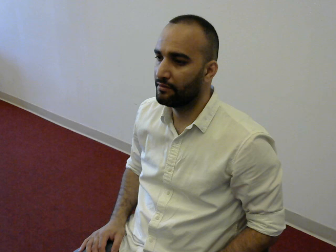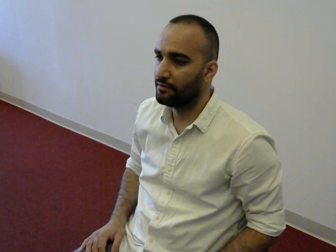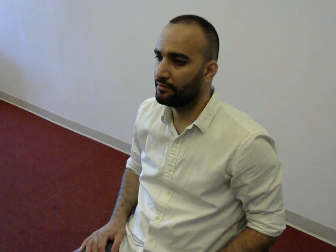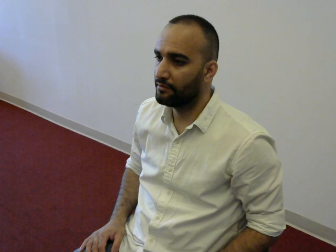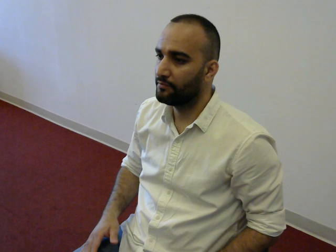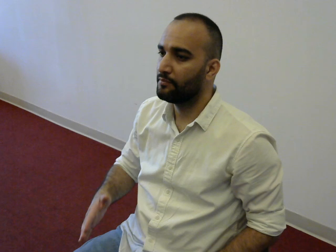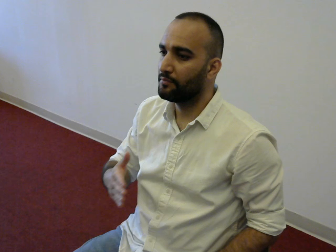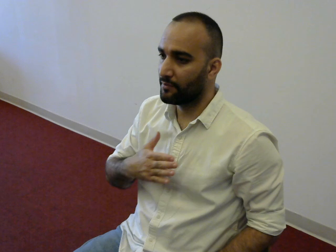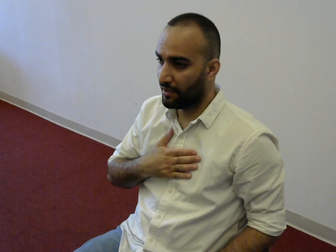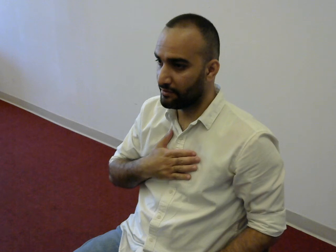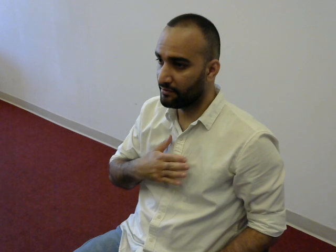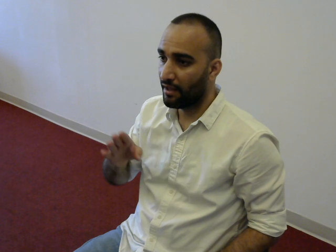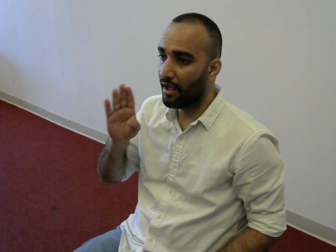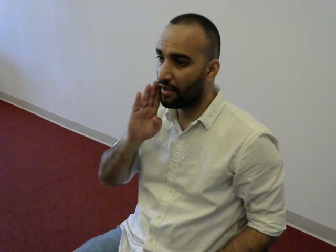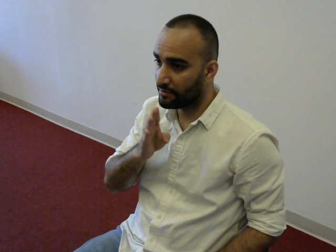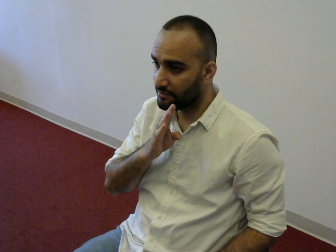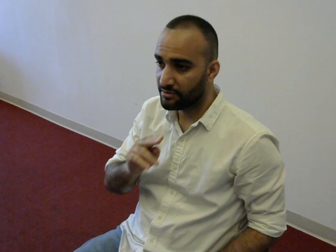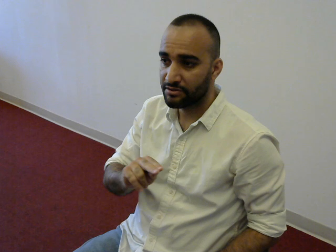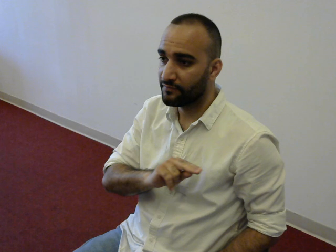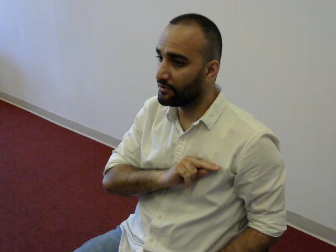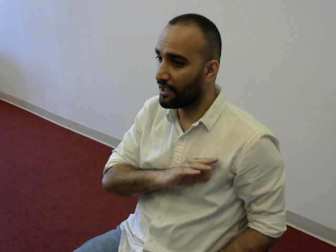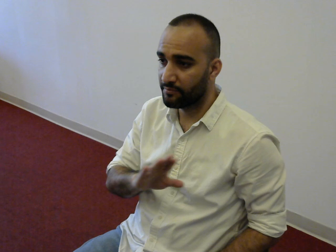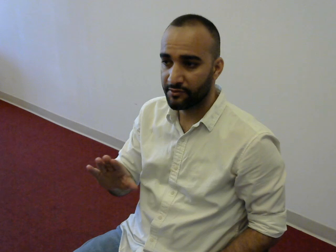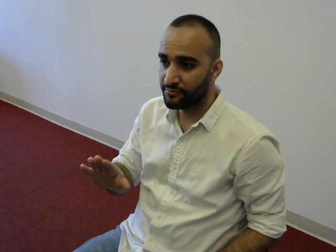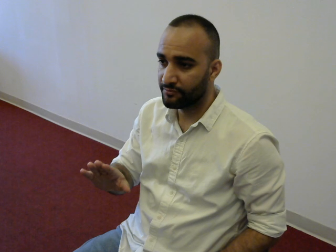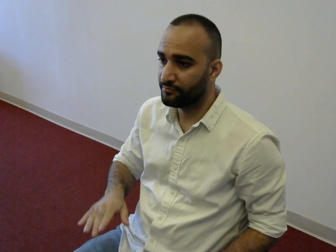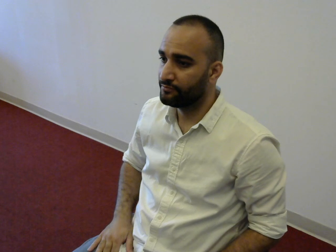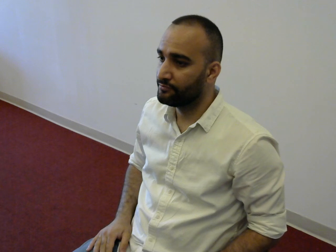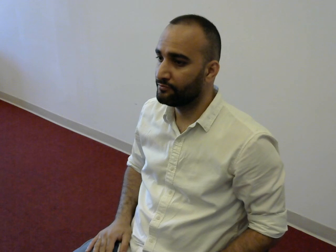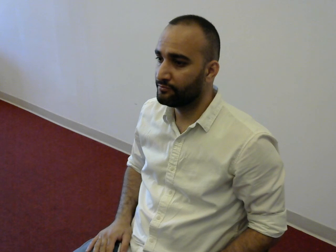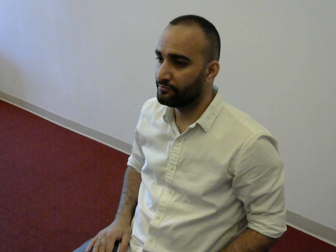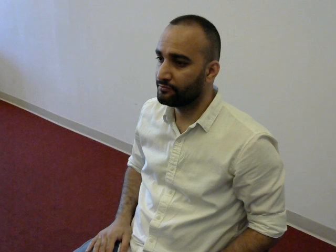Mənim anam işsizdir